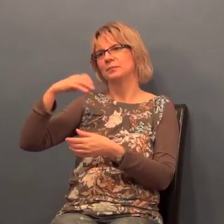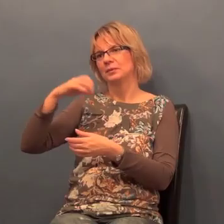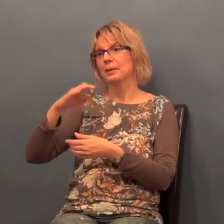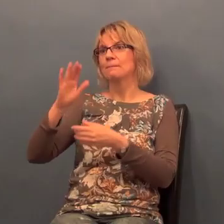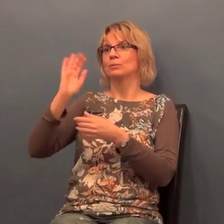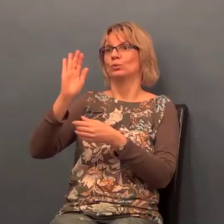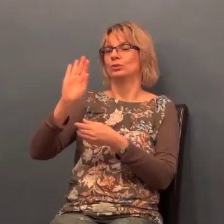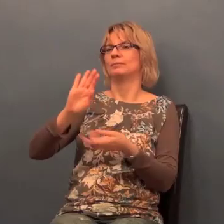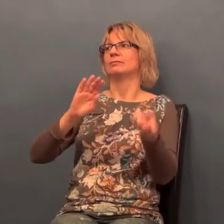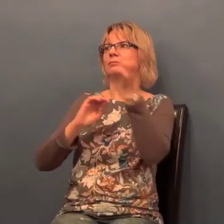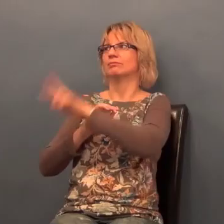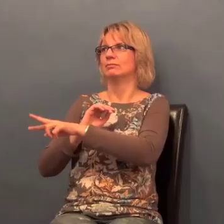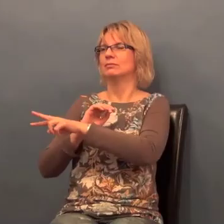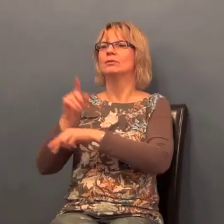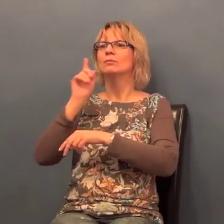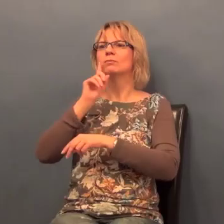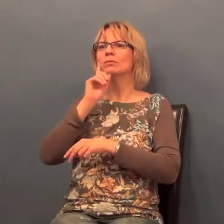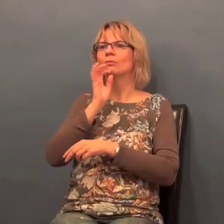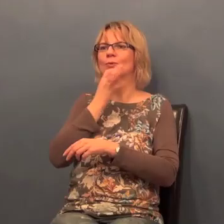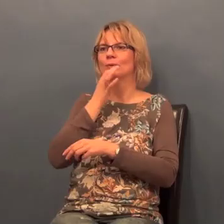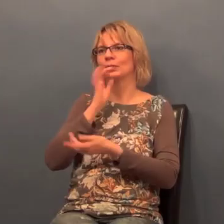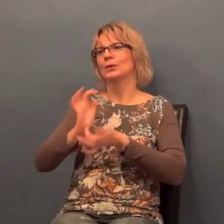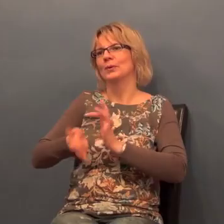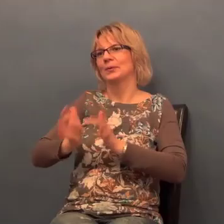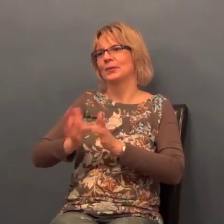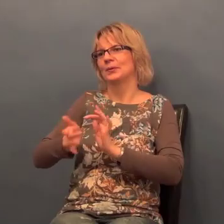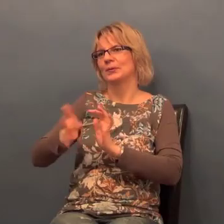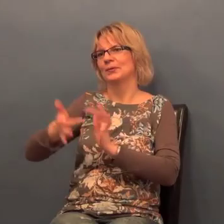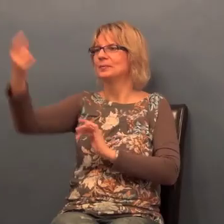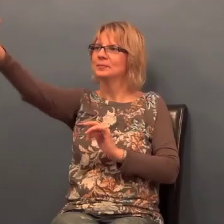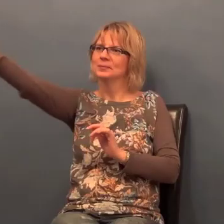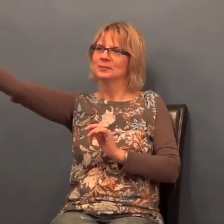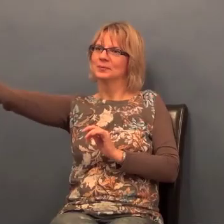Później nadjeżdża na rowerze młody chłopiec.